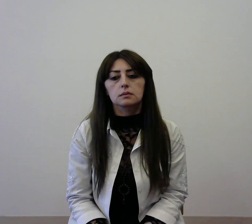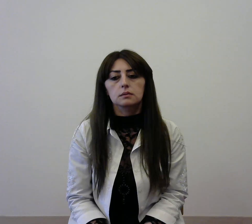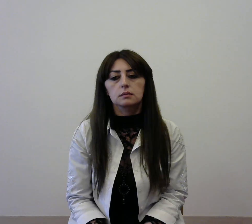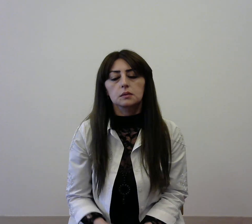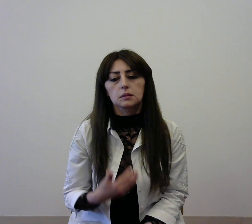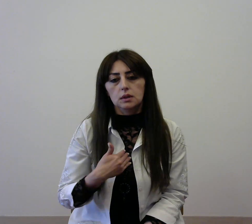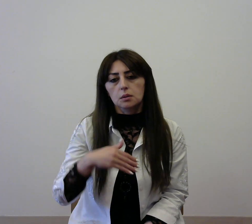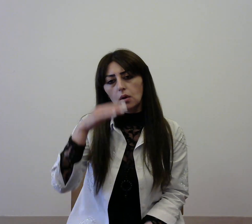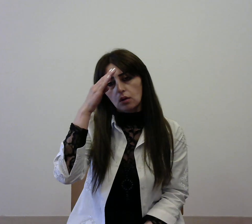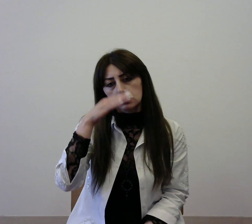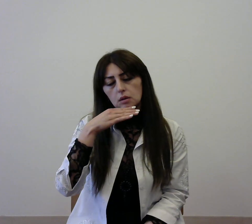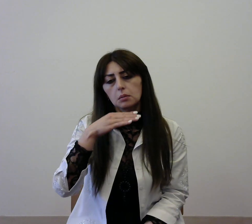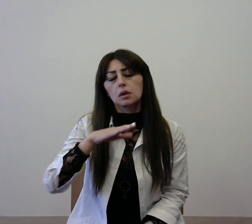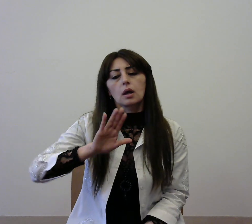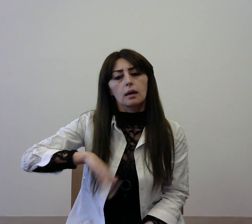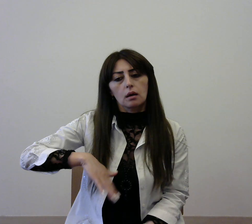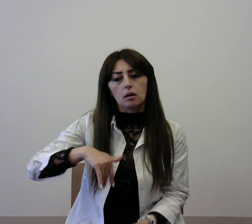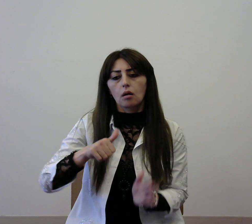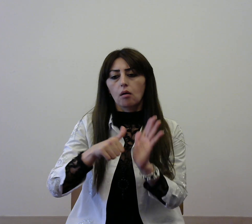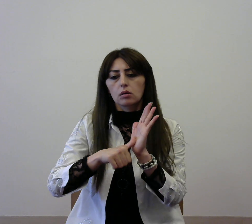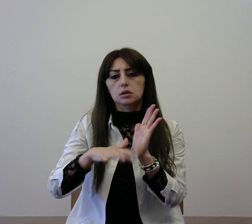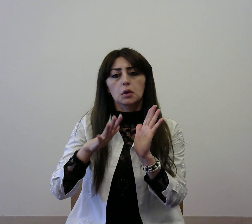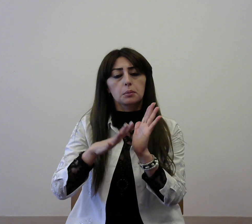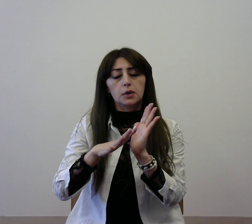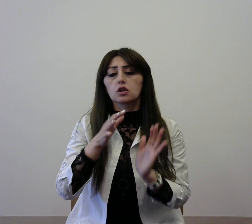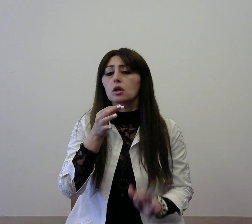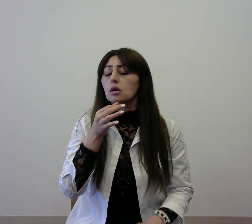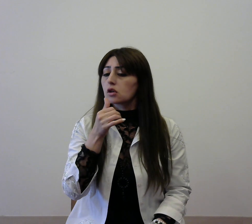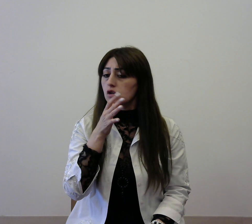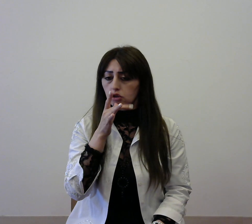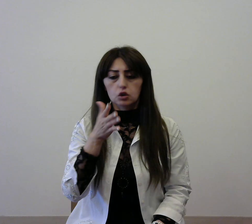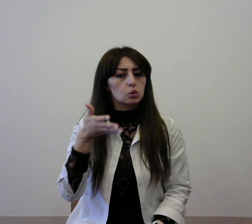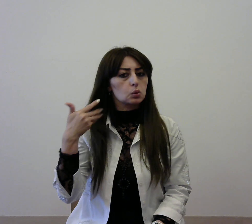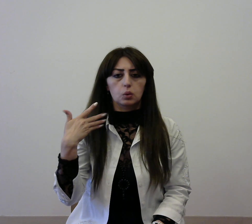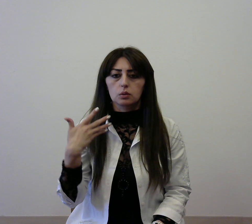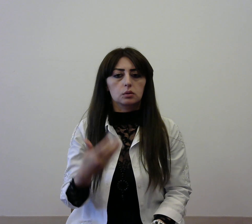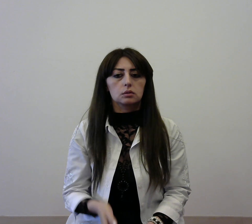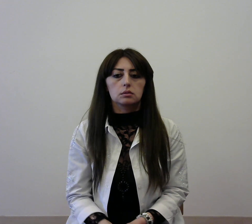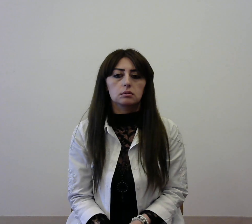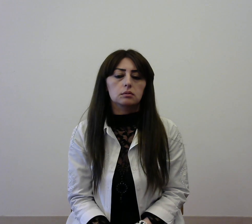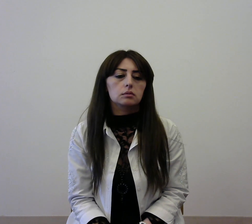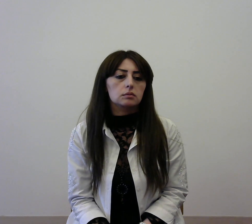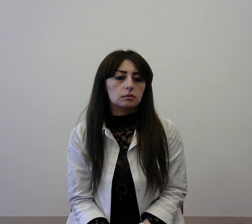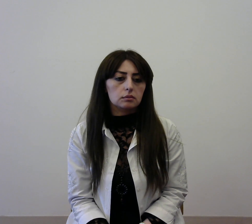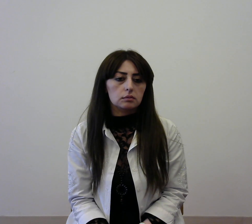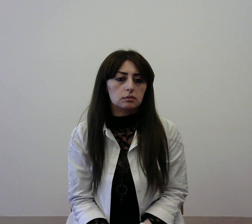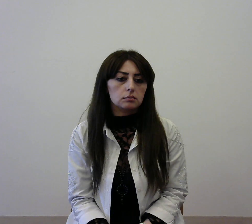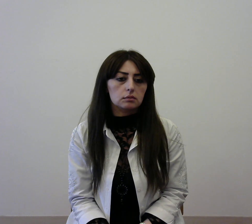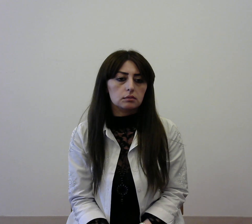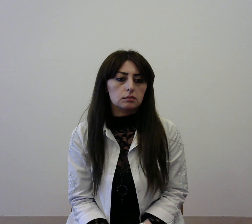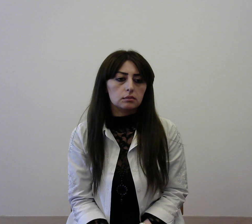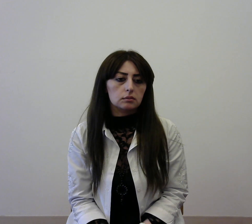Mənim atamın hələ 65 yaşı olmayıb